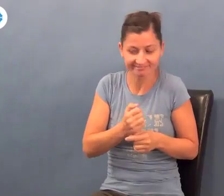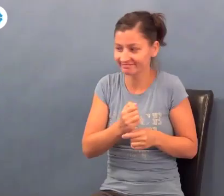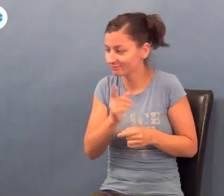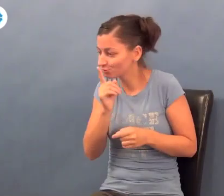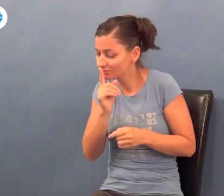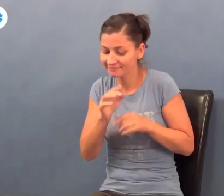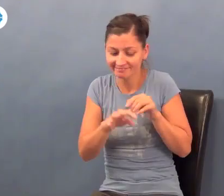Rozejrzał się i po cichu podszedł.